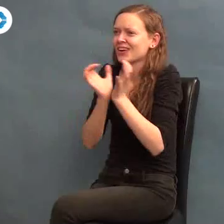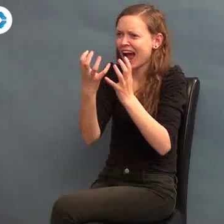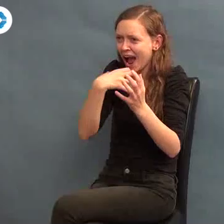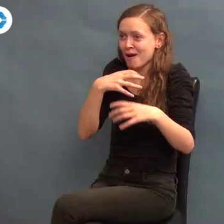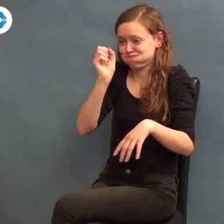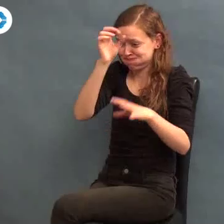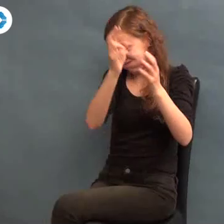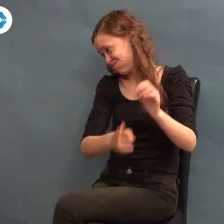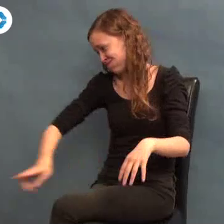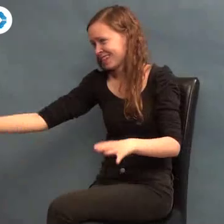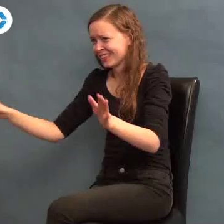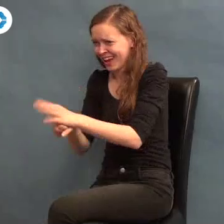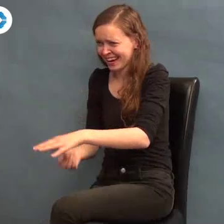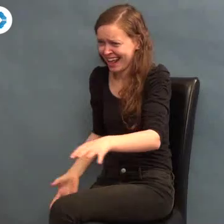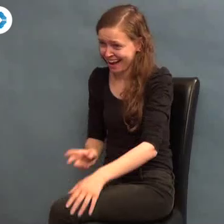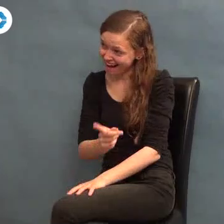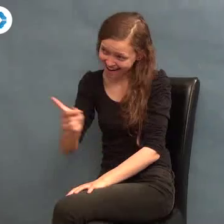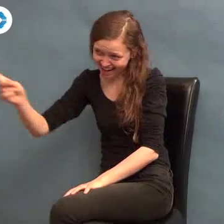Kot wyturlał się z rynny razem z kulą w środku.